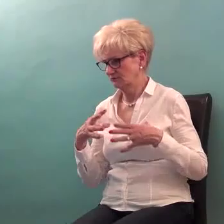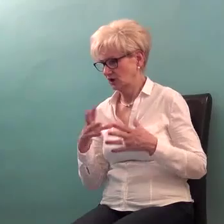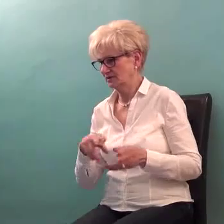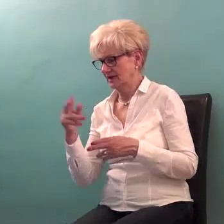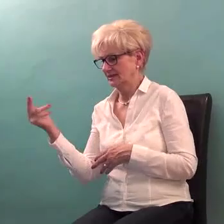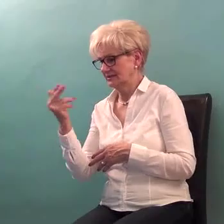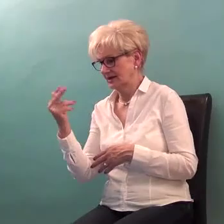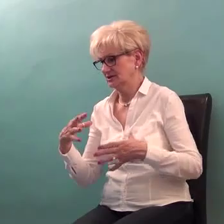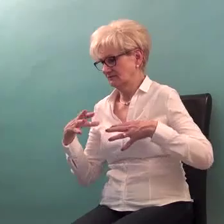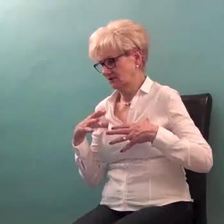Następna niedziela wolna.